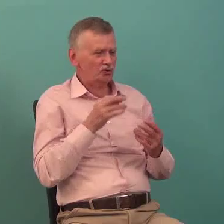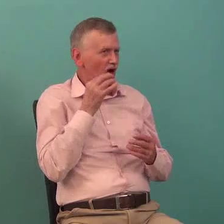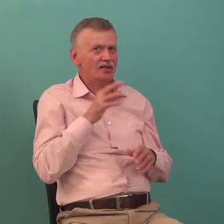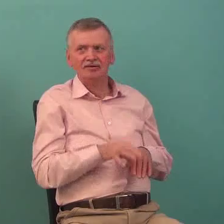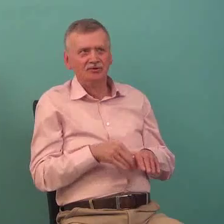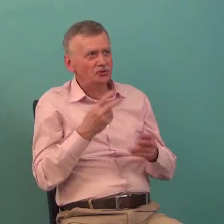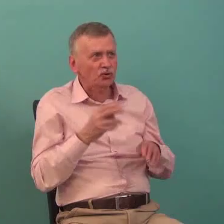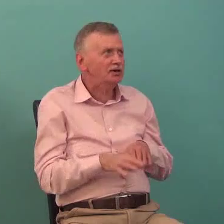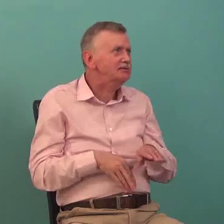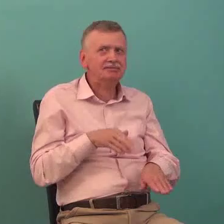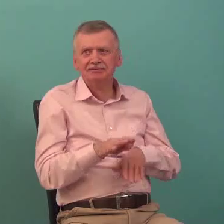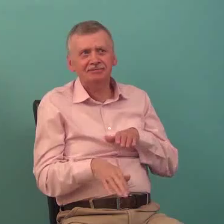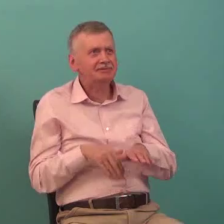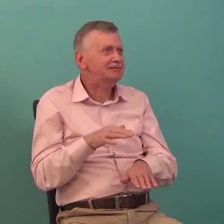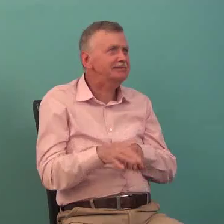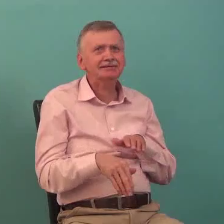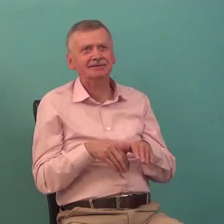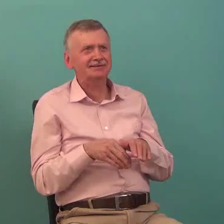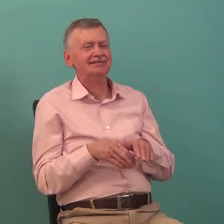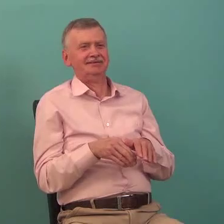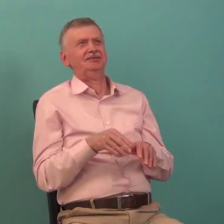Kot idzie i szuka.